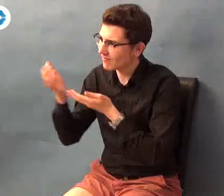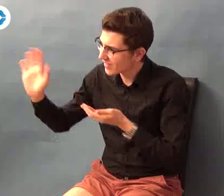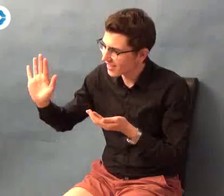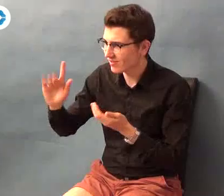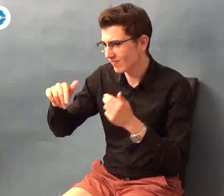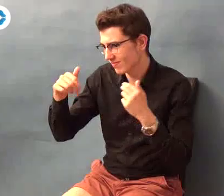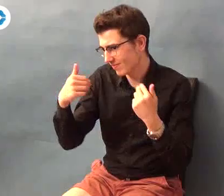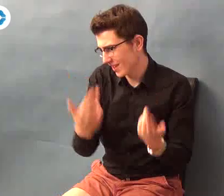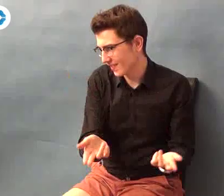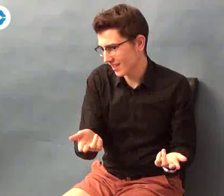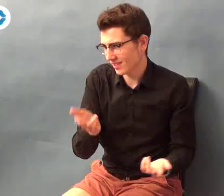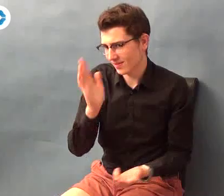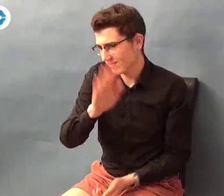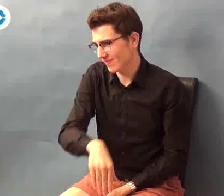Macha im i wraca z powrotem.